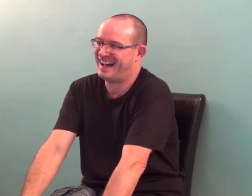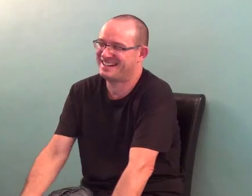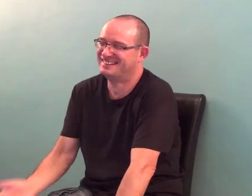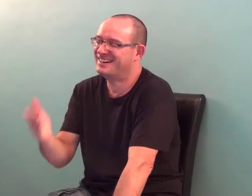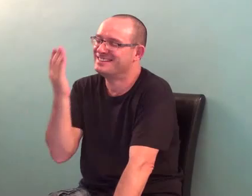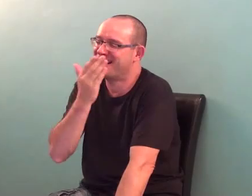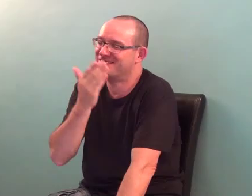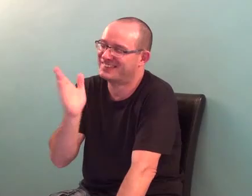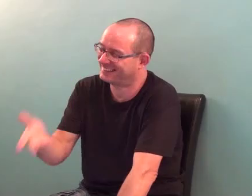Czarny.